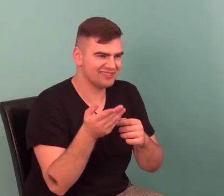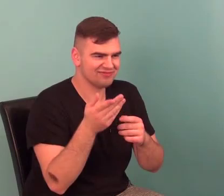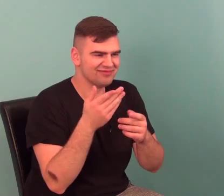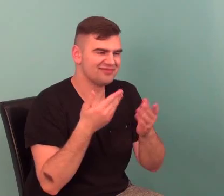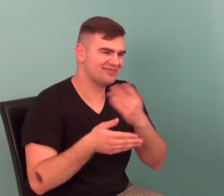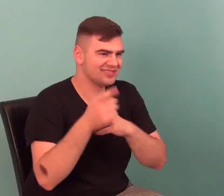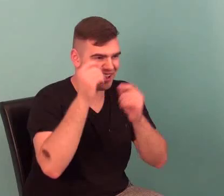Taka wymiana za kapelusz.